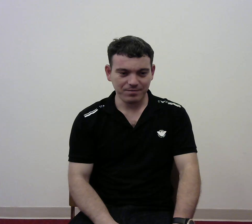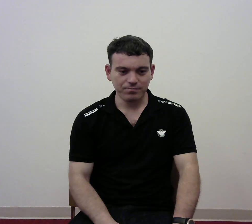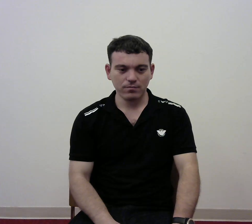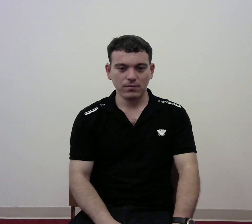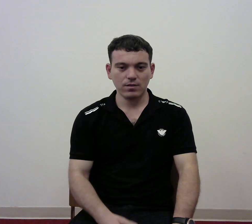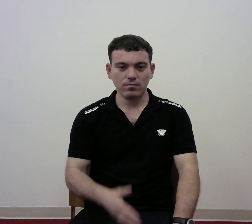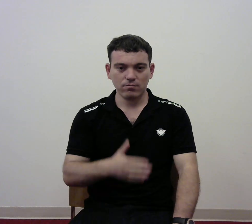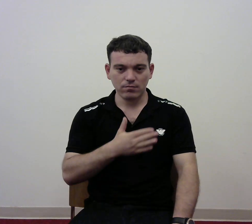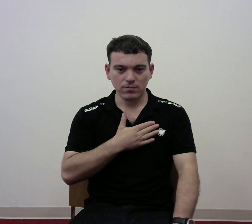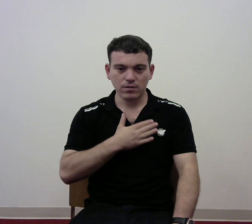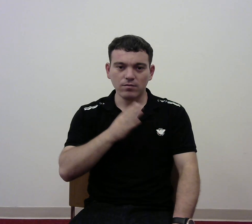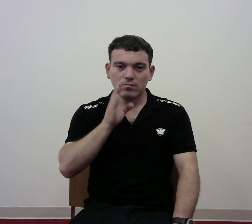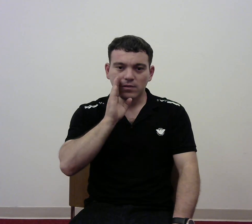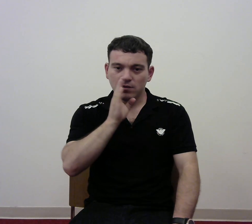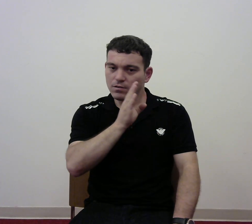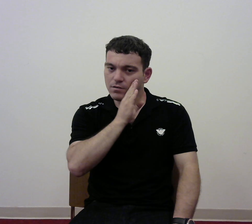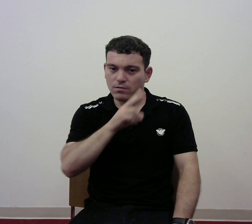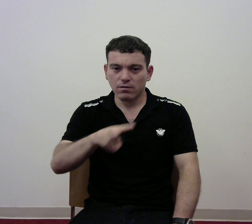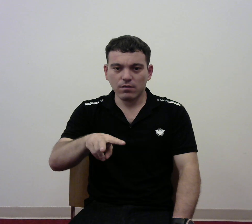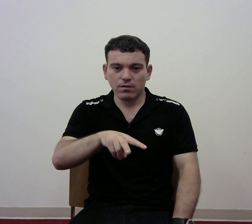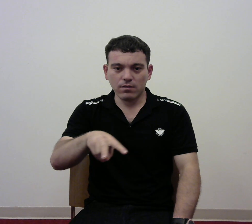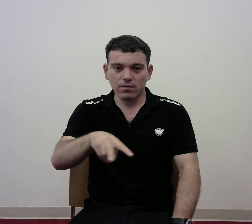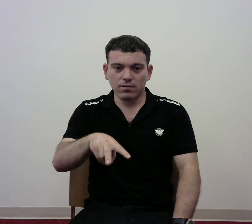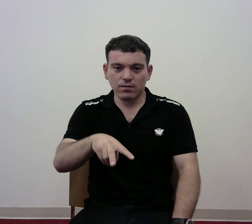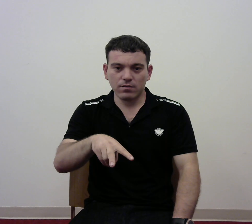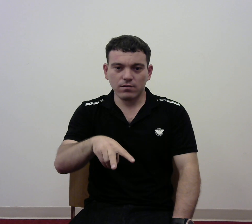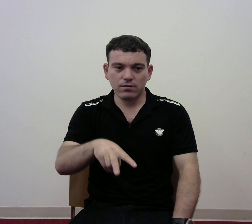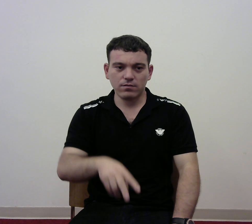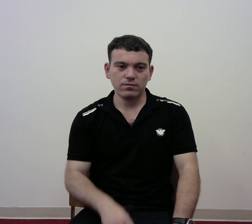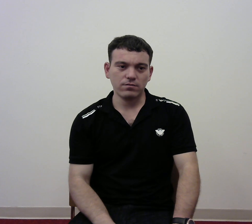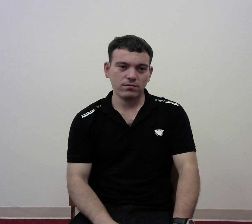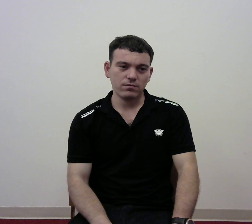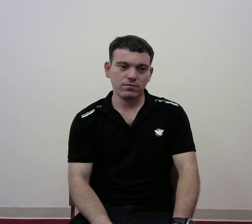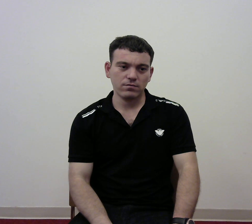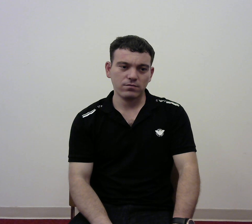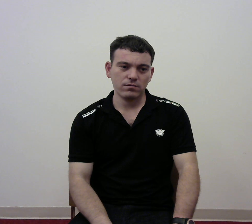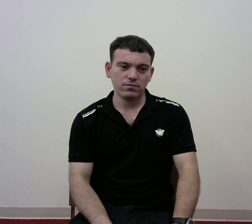Mənim anam Lənkərandandır